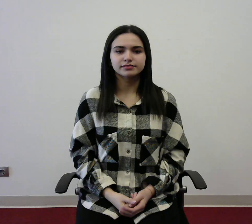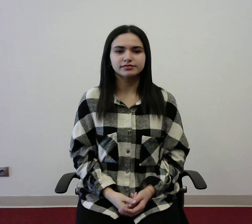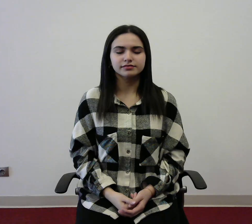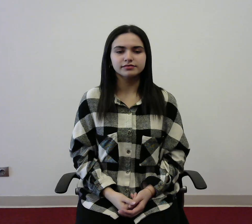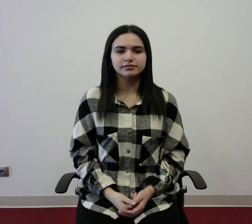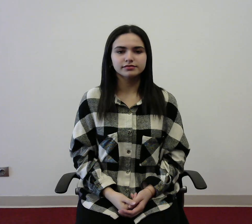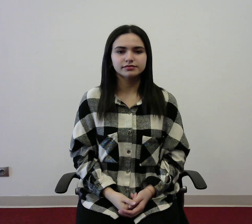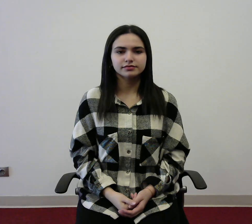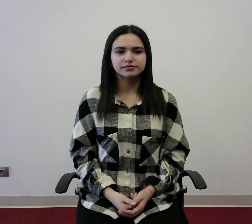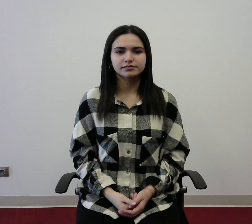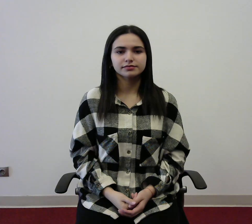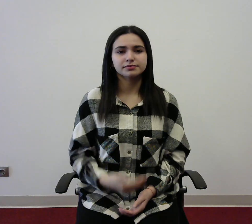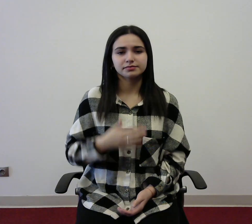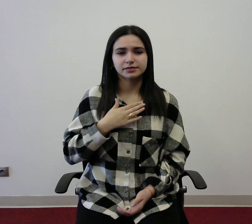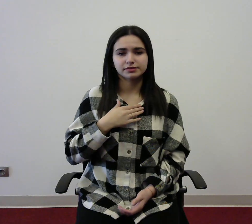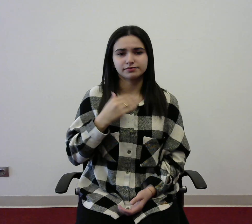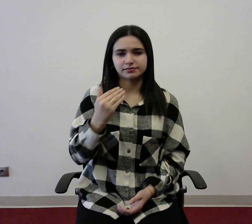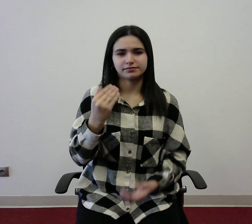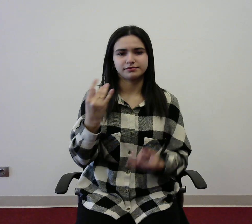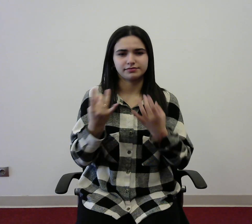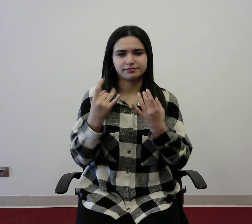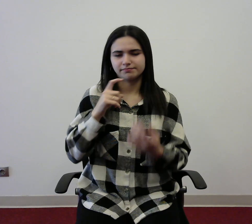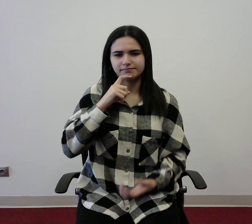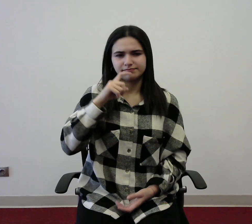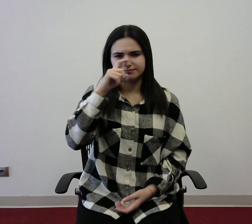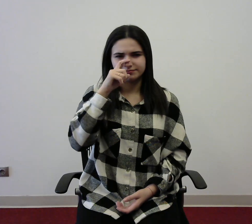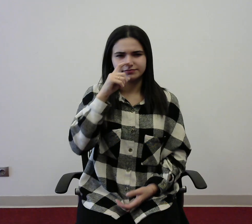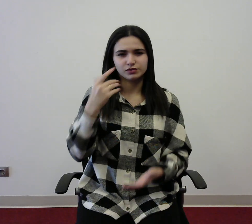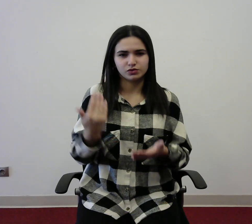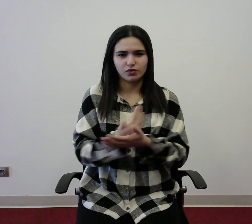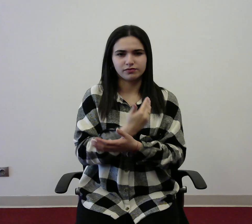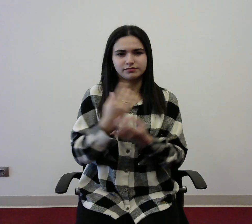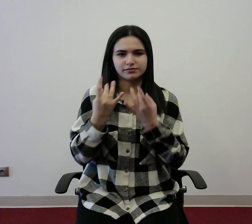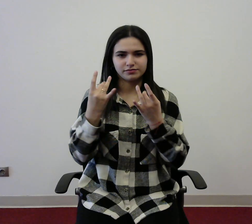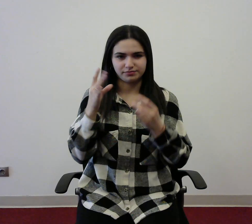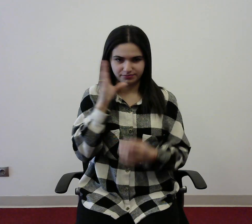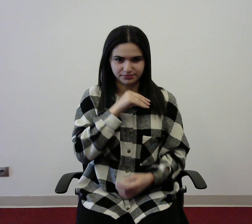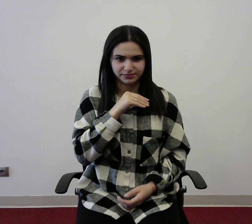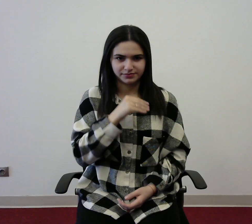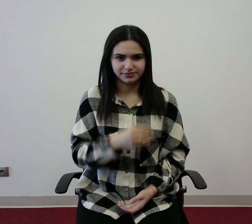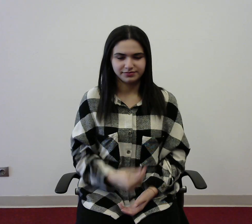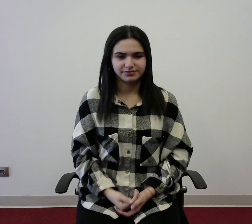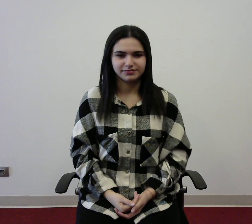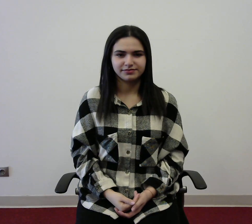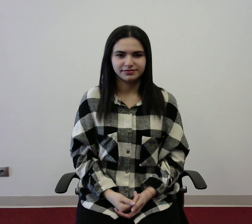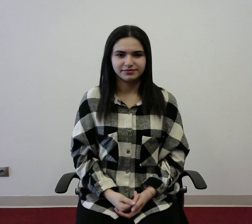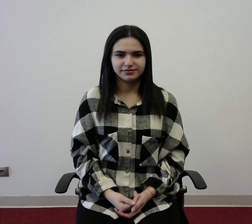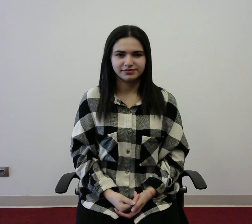Mən sizin dediklərinizi başa düşmədim, yenidən izah edə bilərsinizmi?